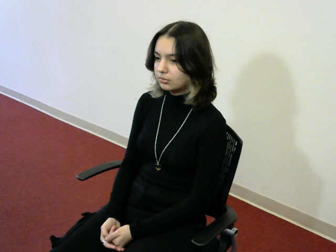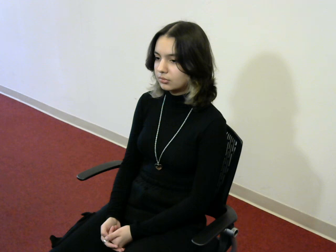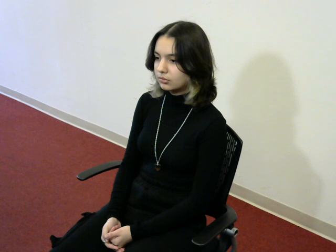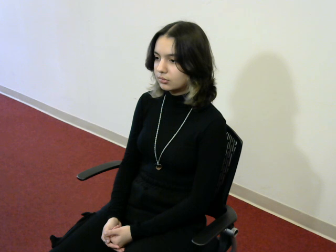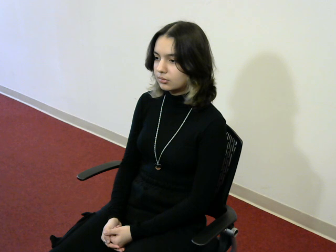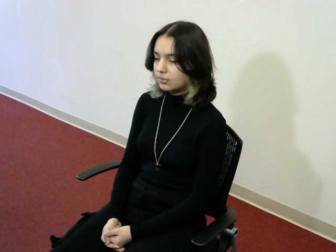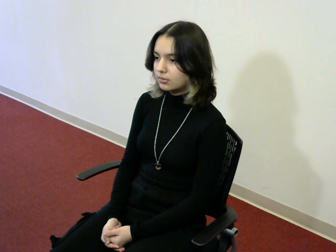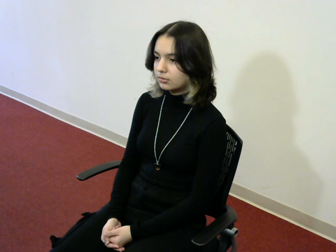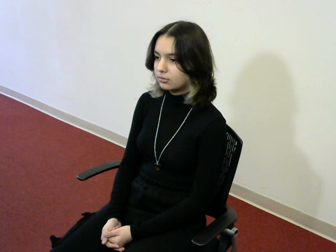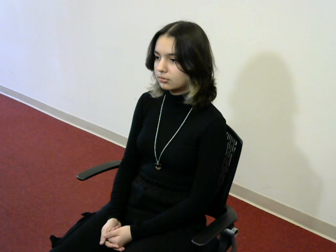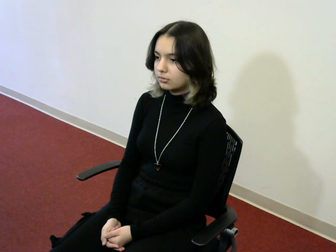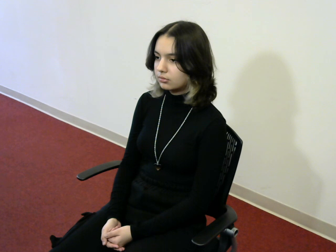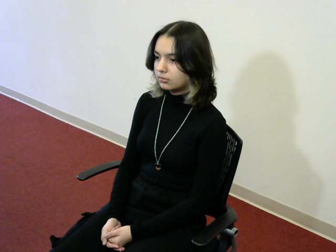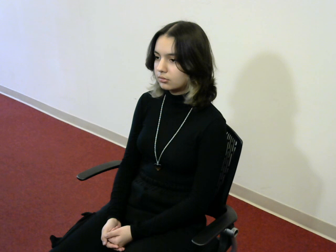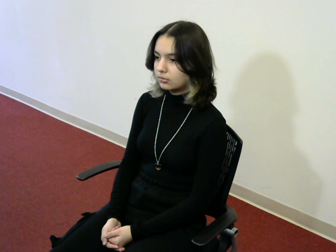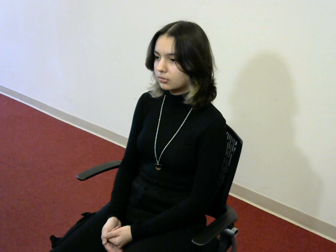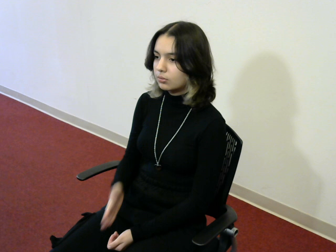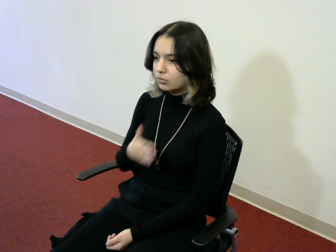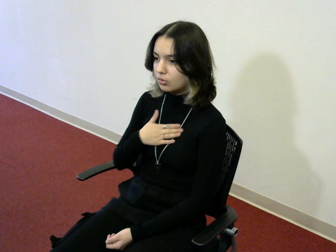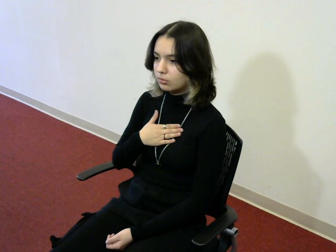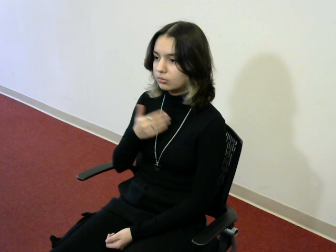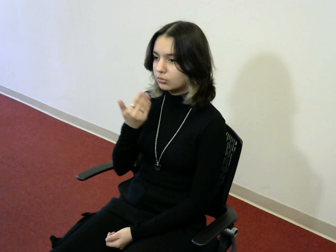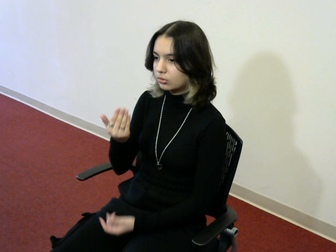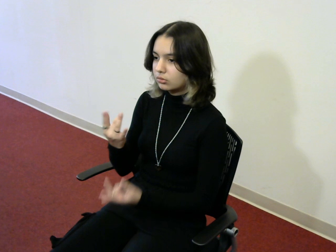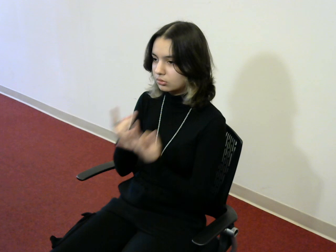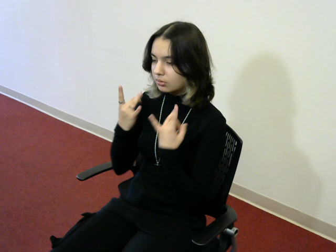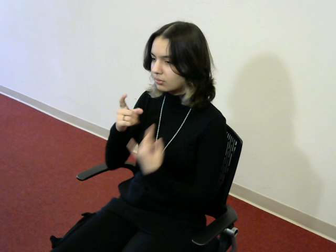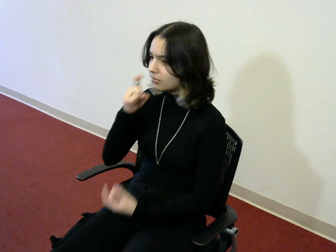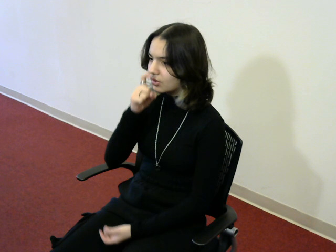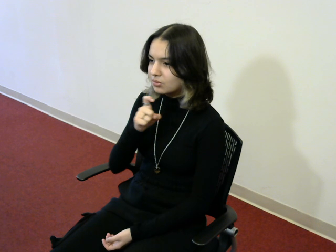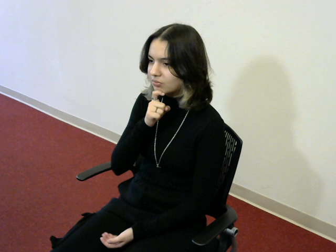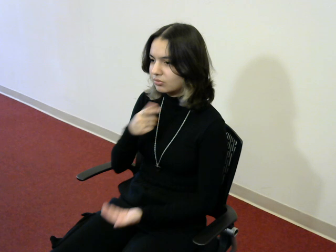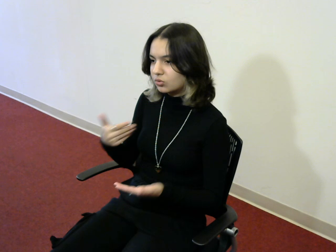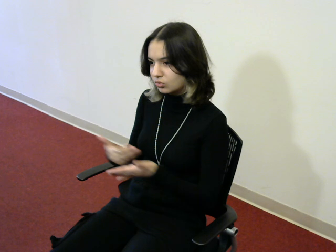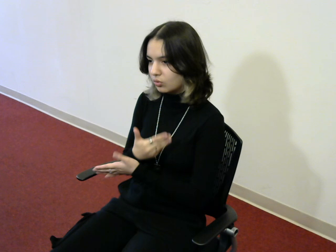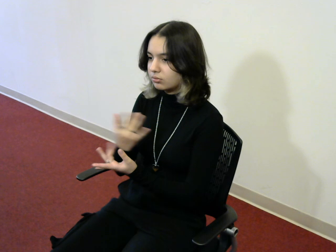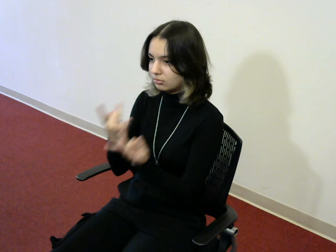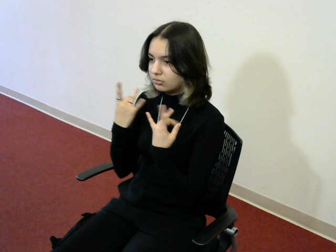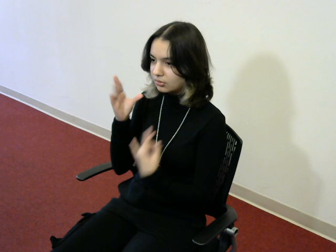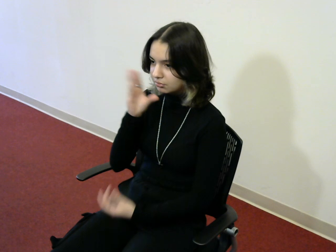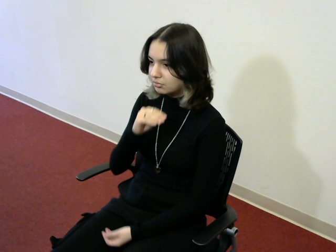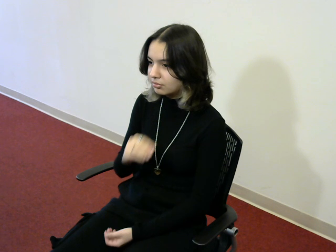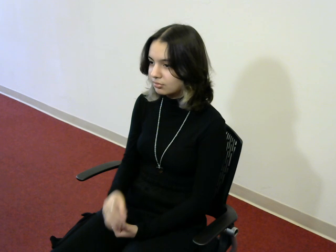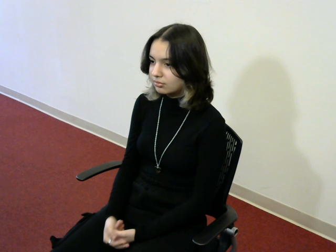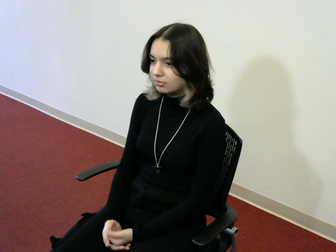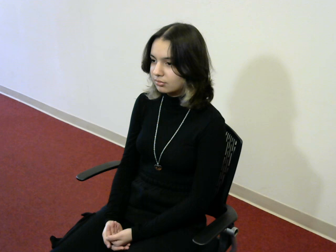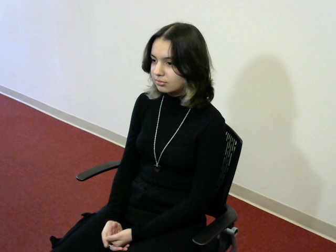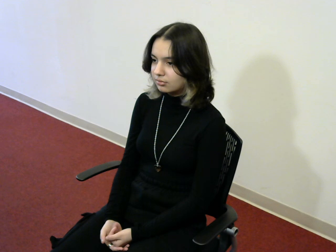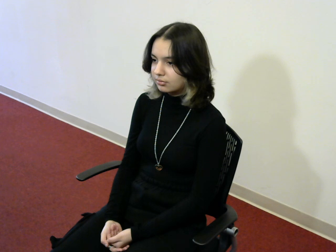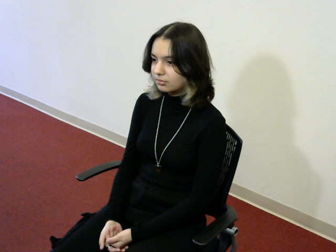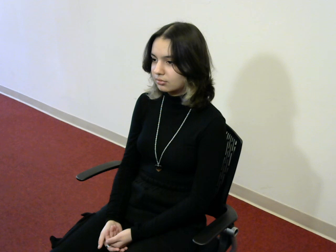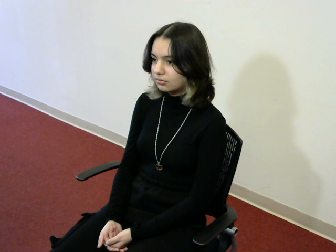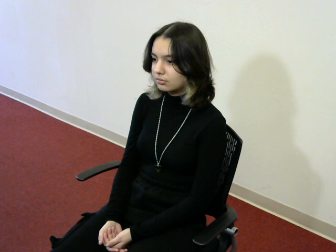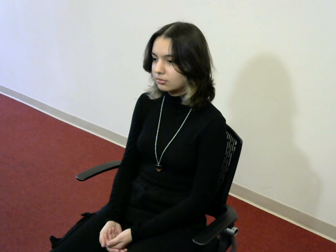Mən sizin dediklərinizi başa düşmədim, yenidən izah edə bilərsinizmi?